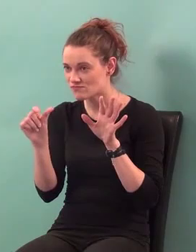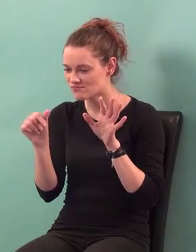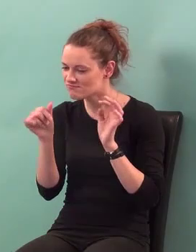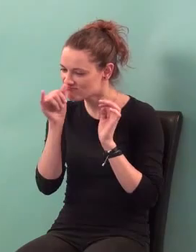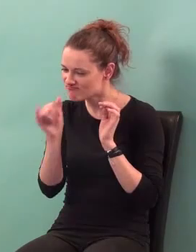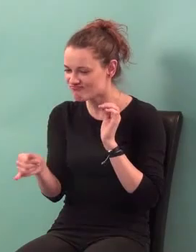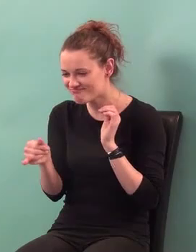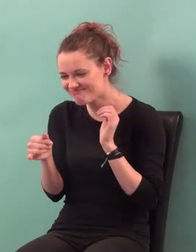Nie da rady.